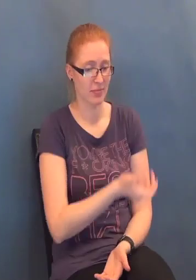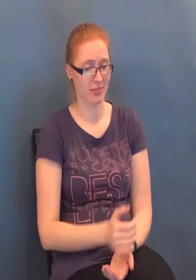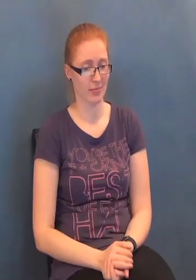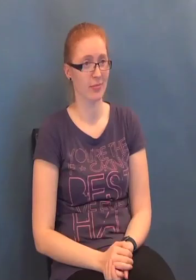Nie da rady.